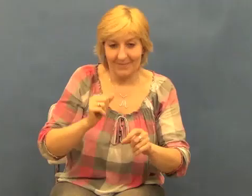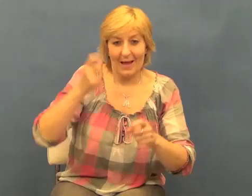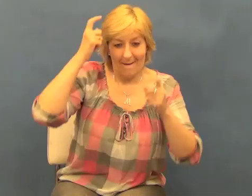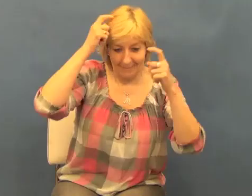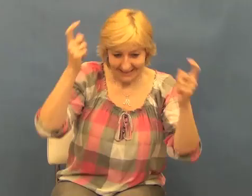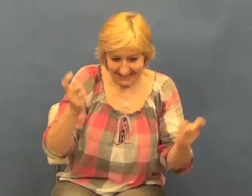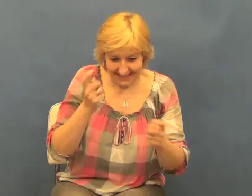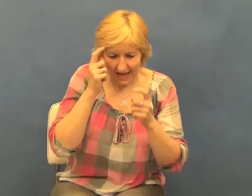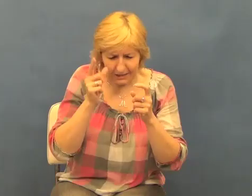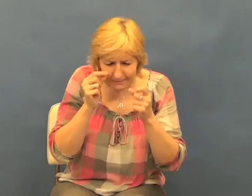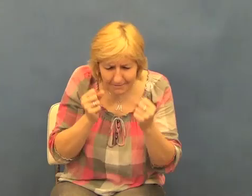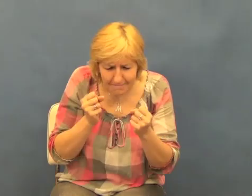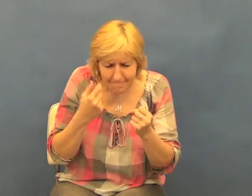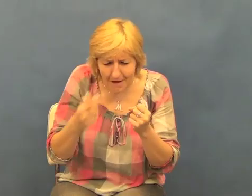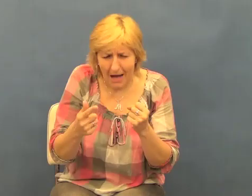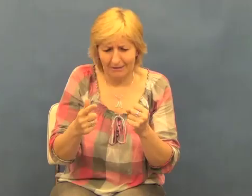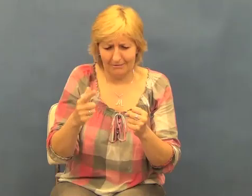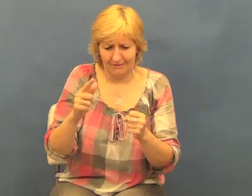Uparta Myszka Miki śpi, patrzy.